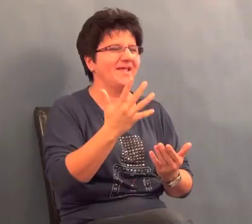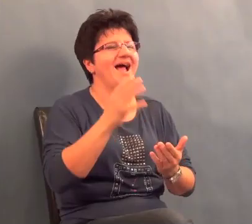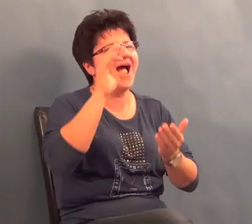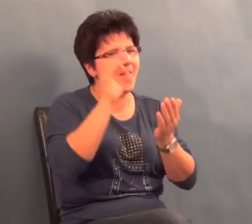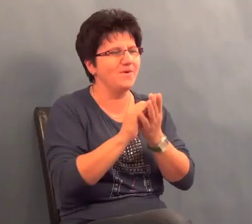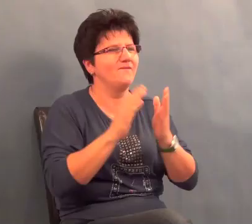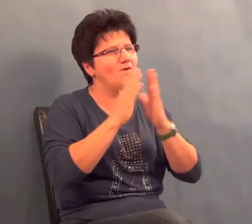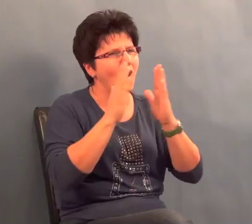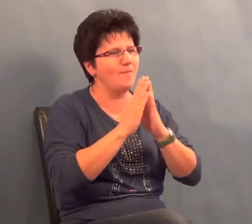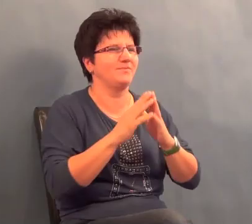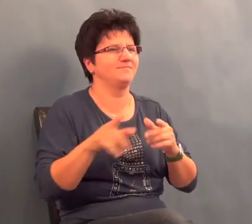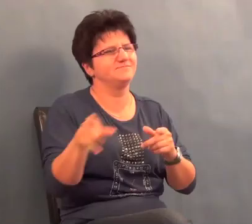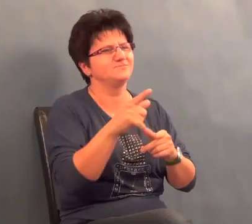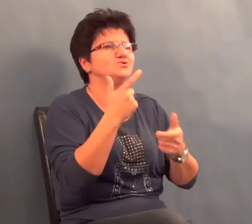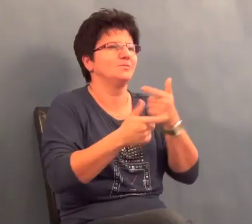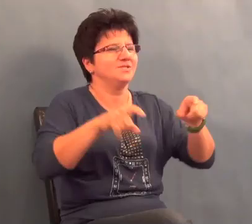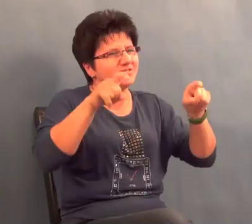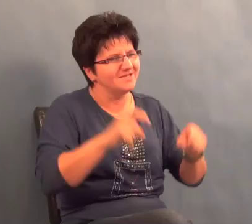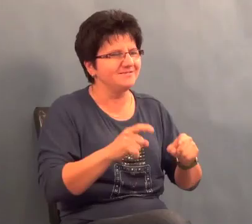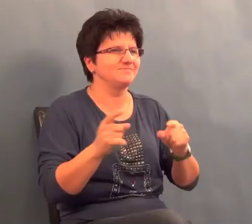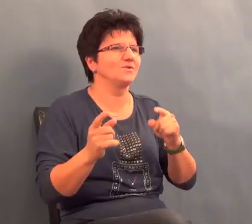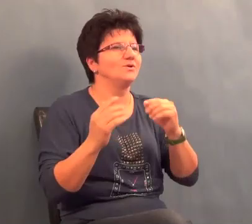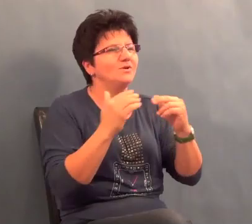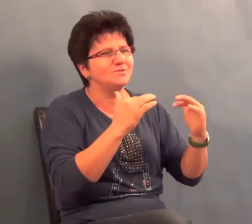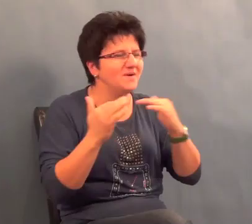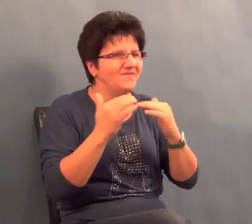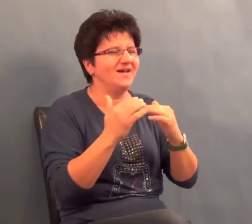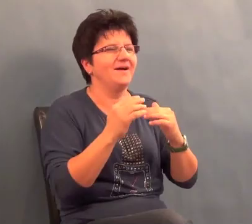Pewnego dnia siedzą w domu i rozmawiają ze sobą.